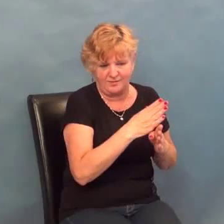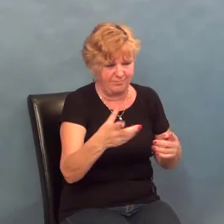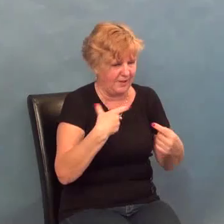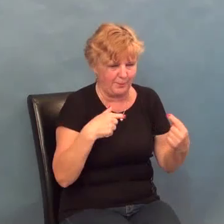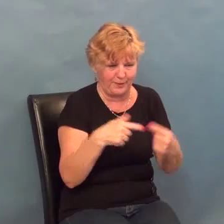Nie.